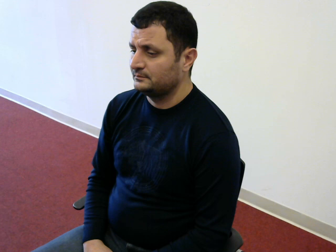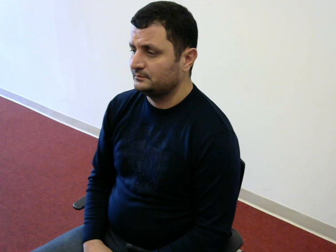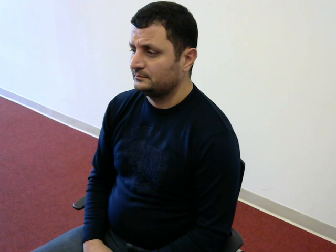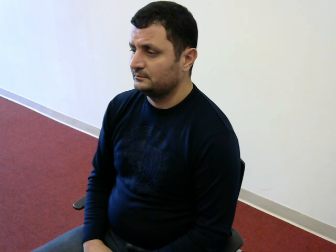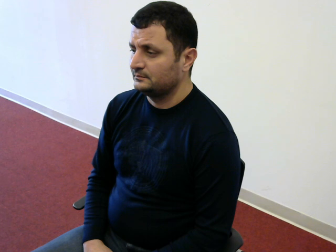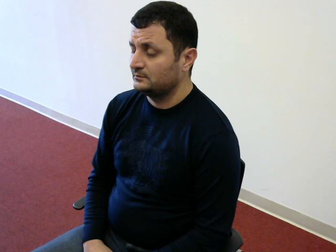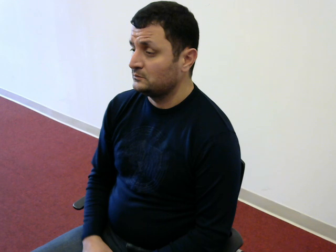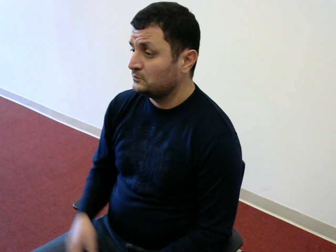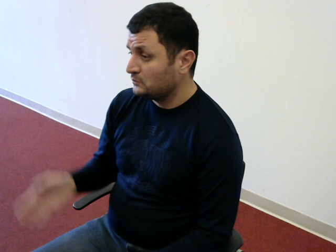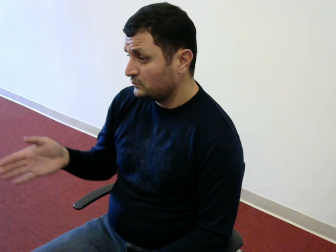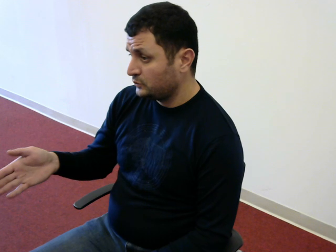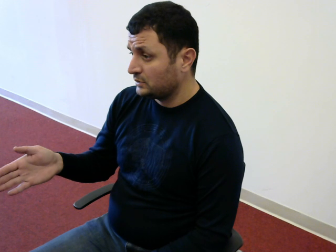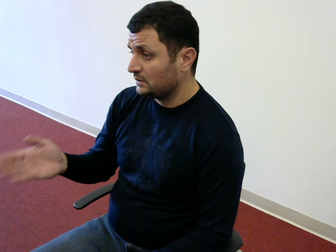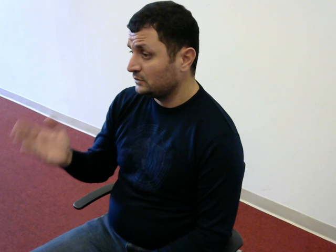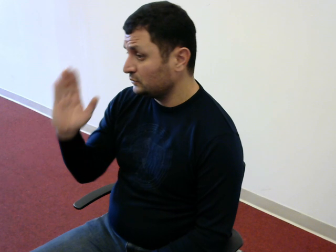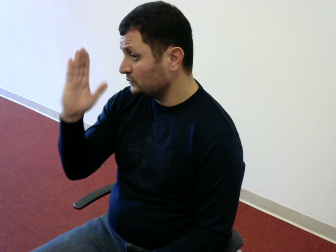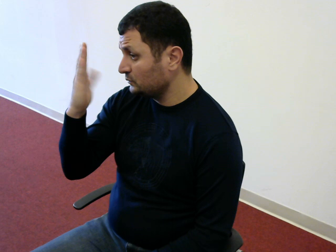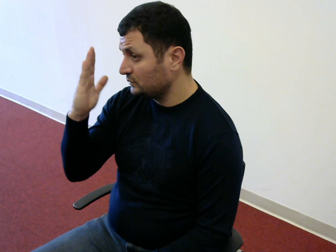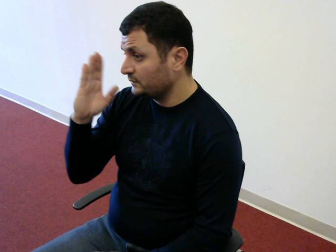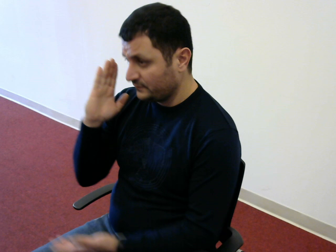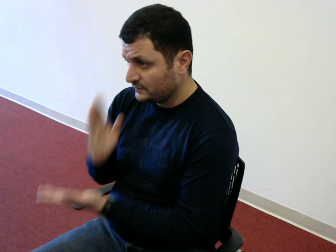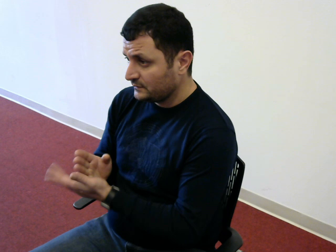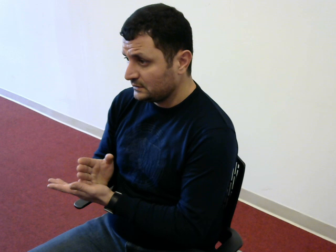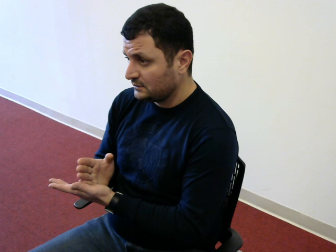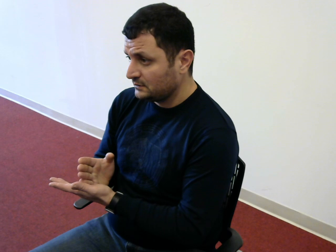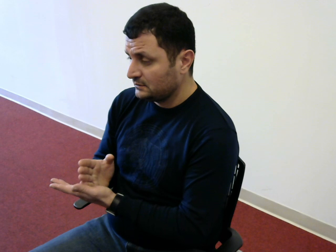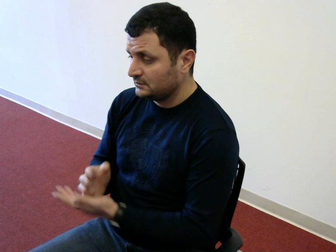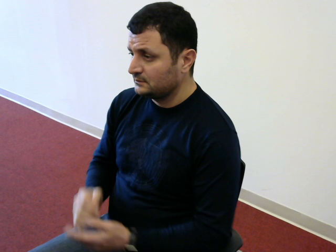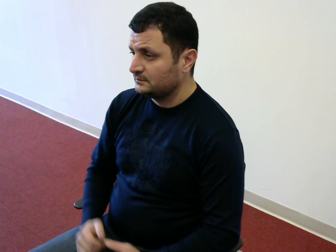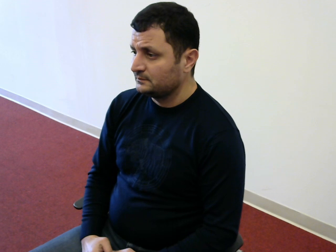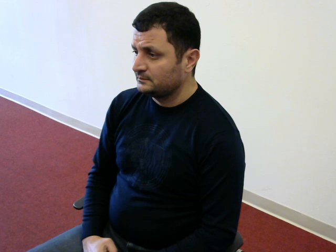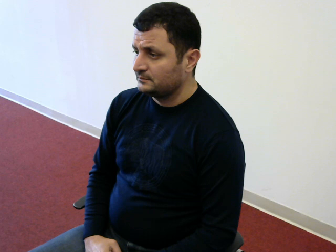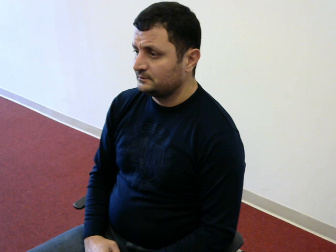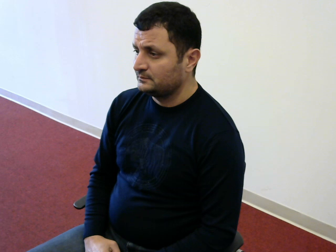Burda güzgü varmı?